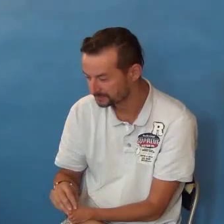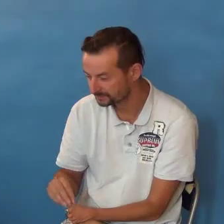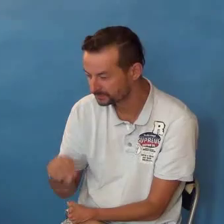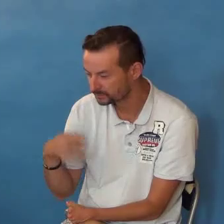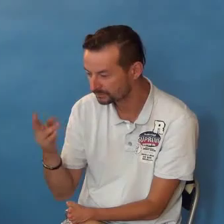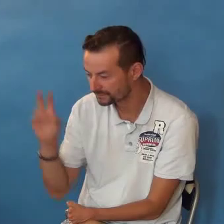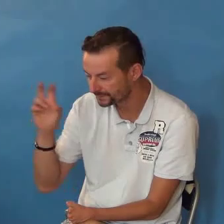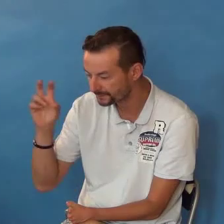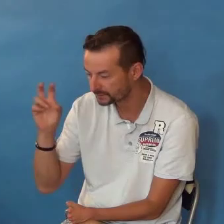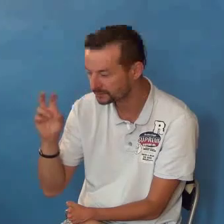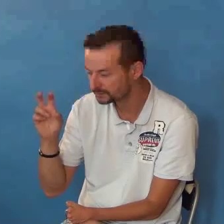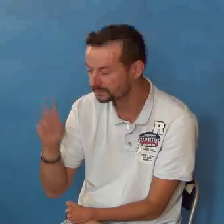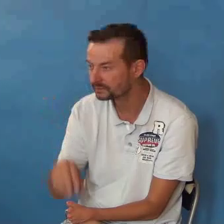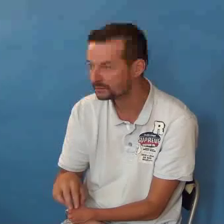Następny jest czwartek.